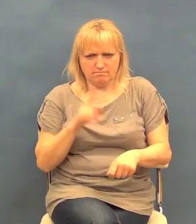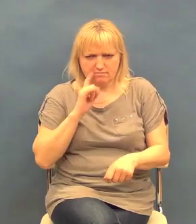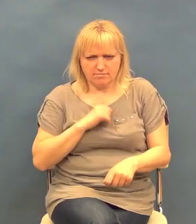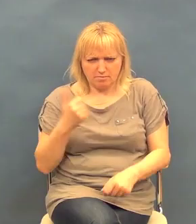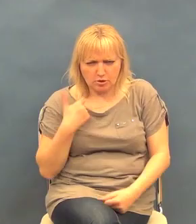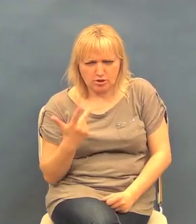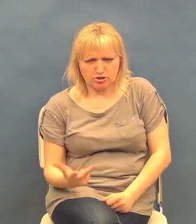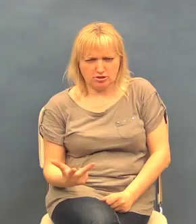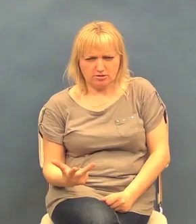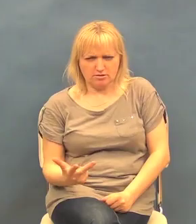Przecież były trzy.